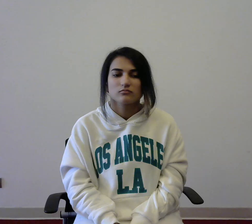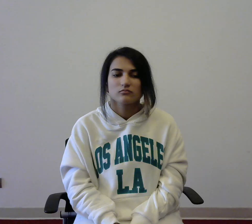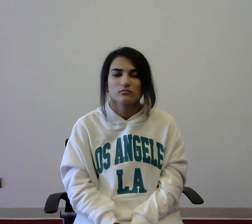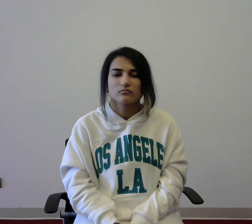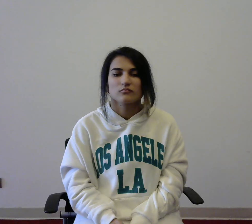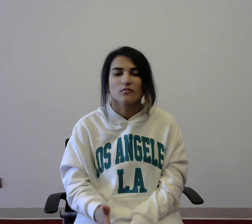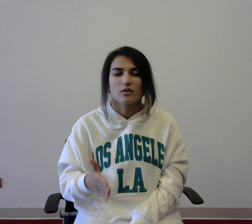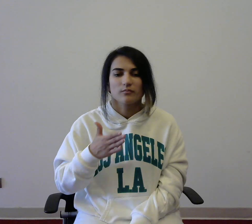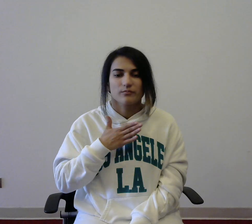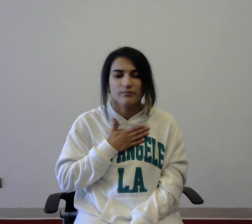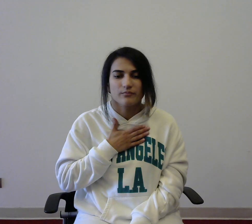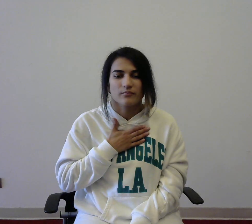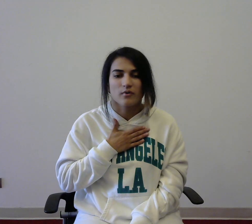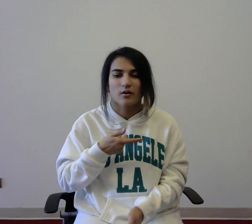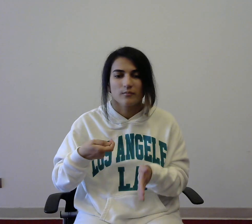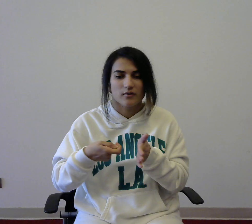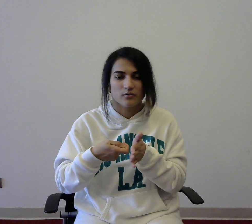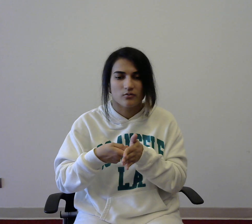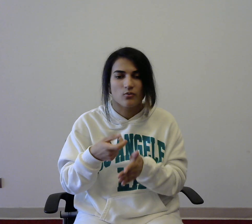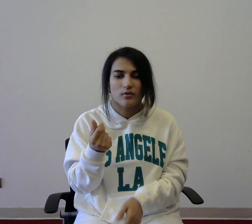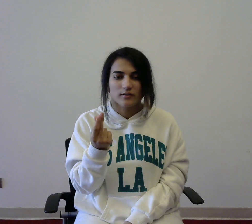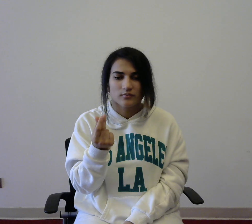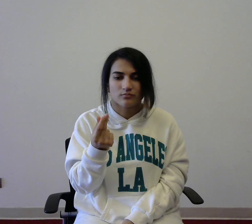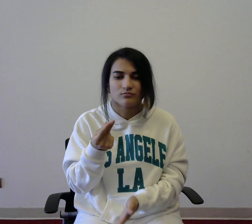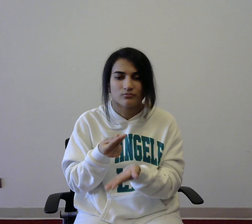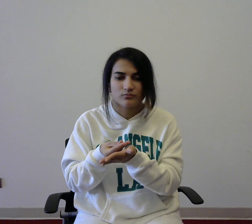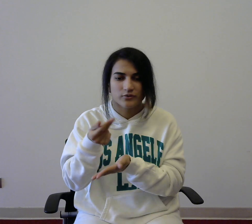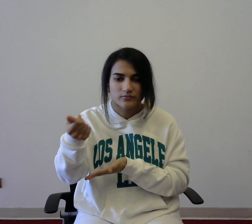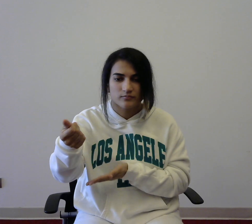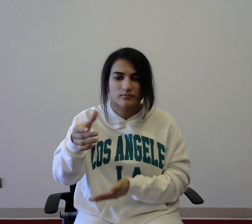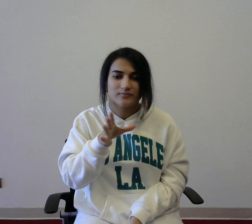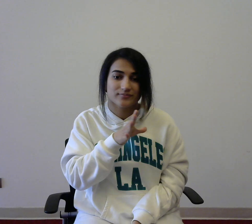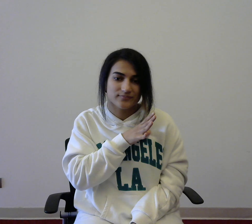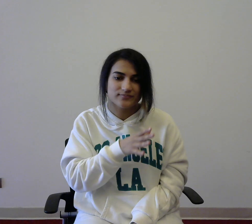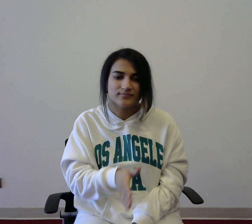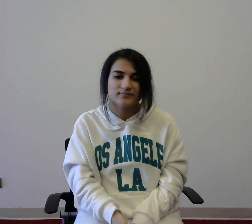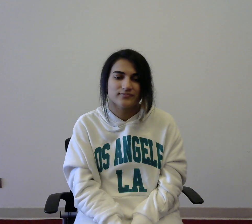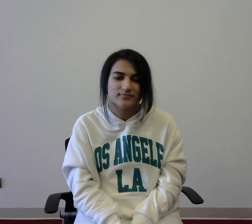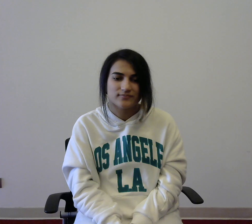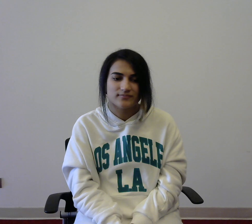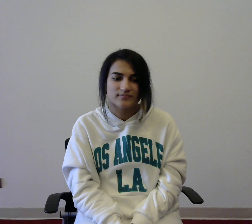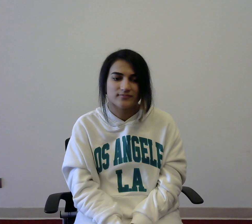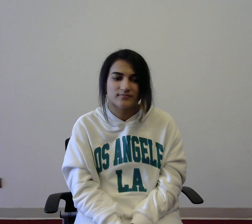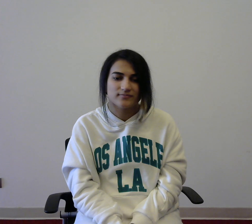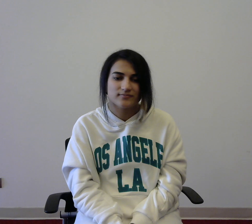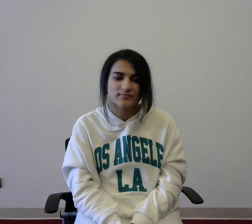Mən biletlərin pulunu ödəmişəm